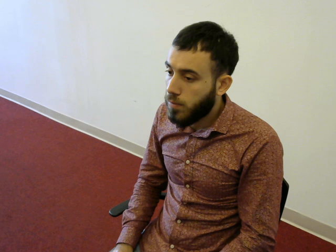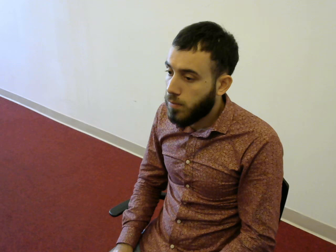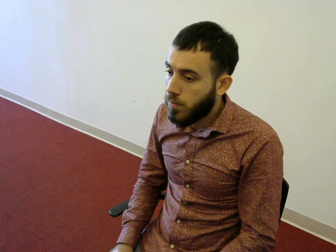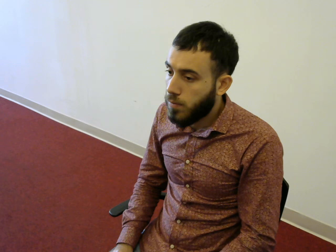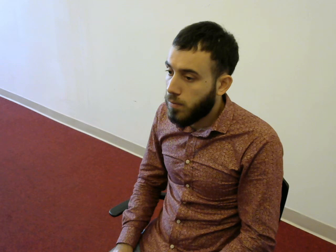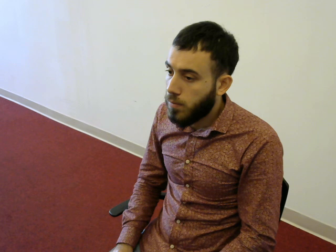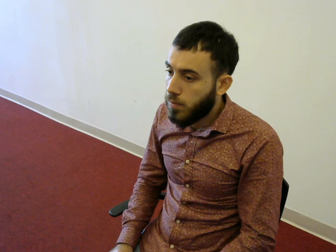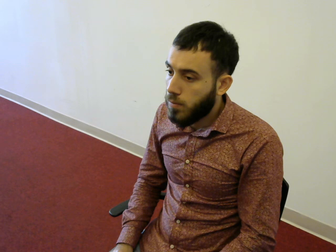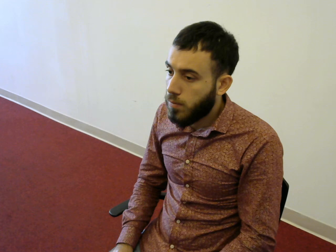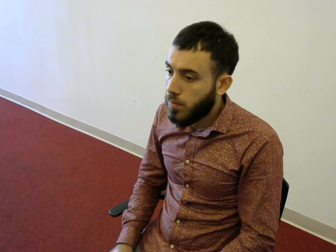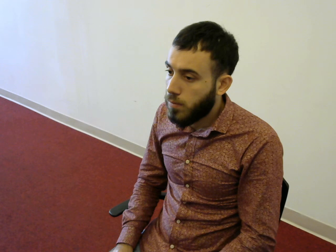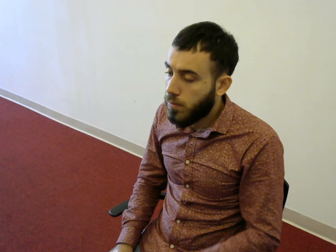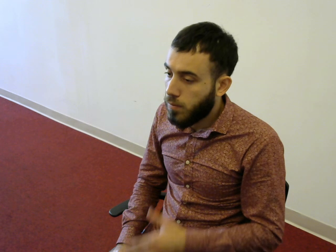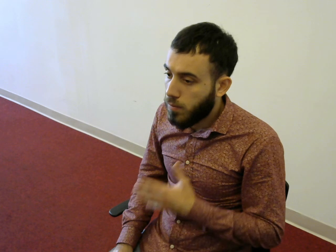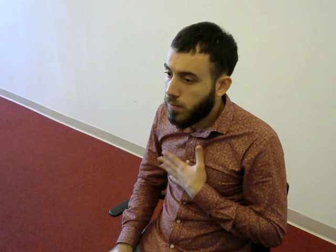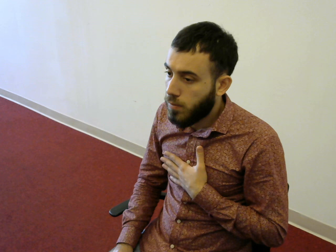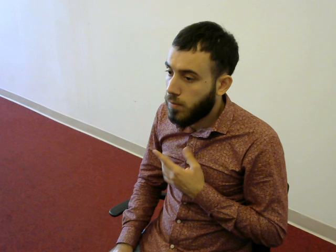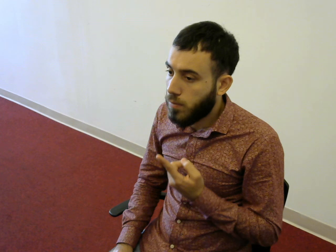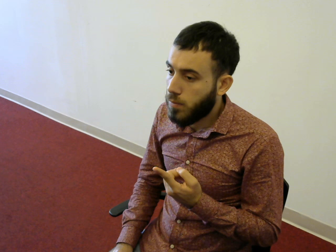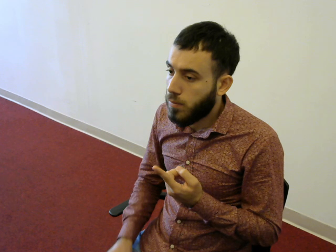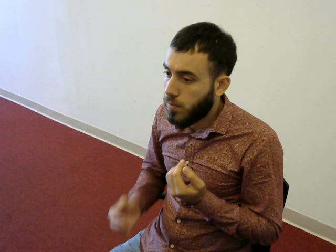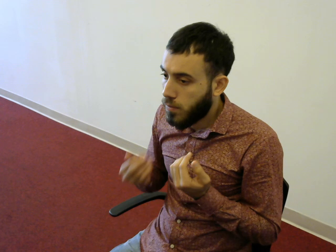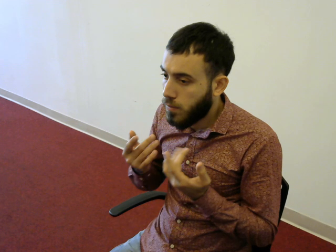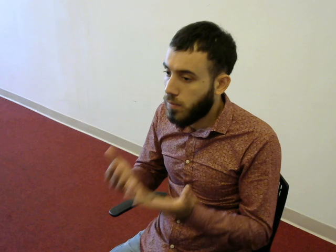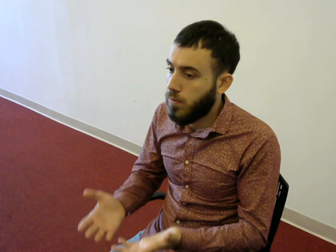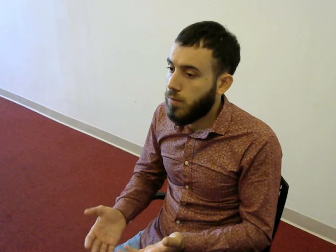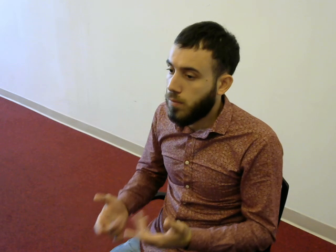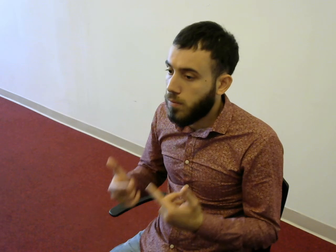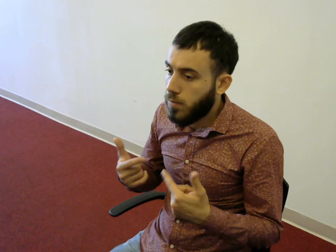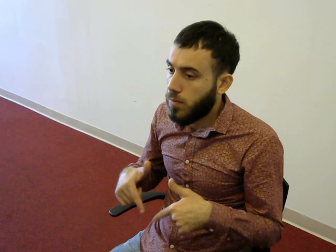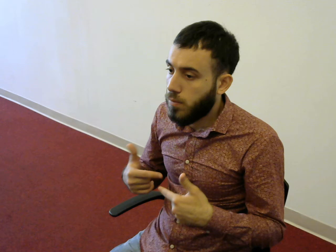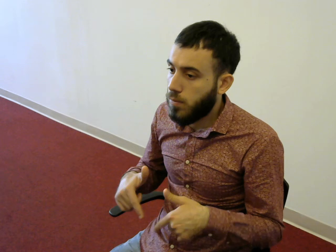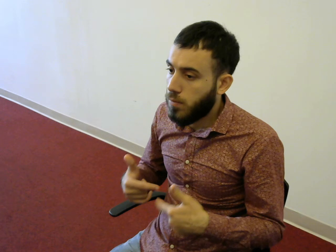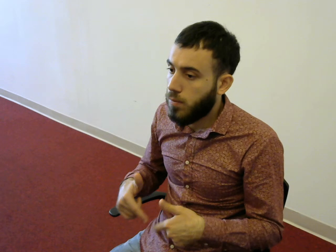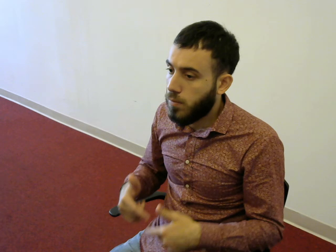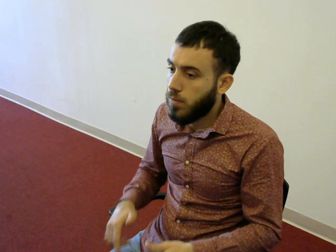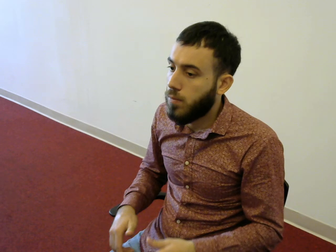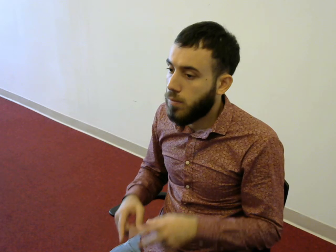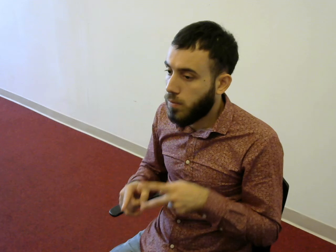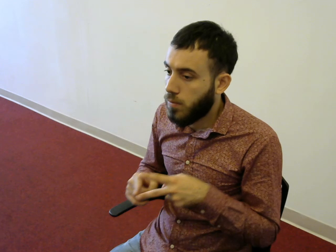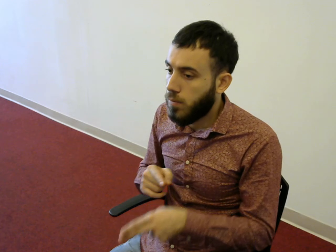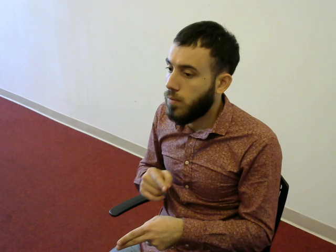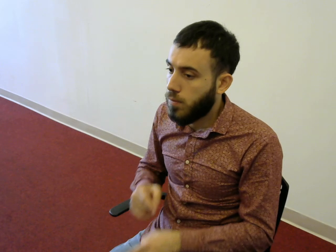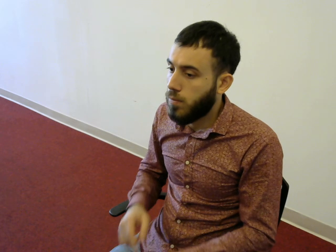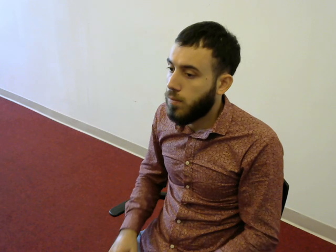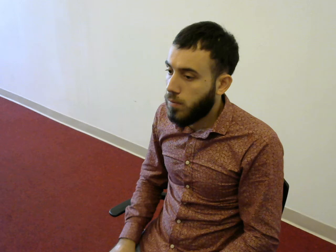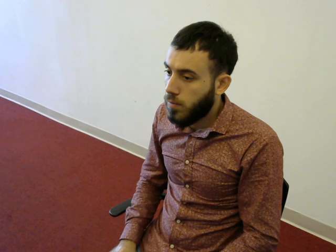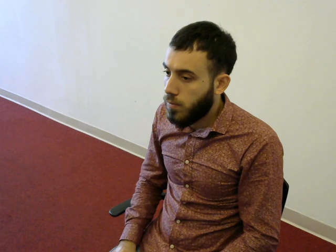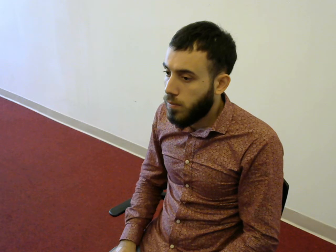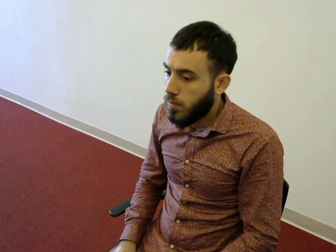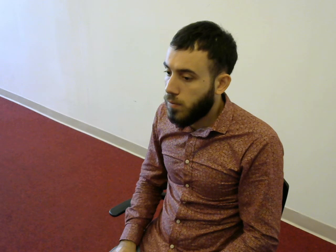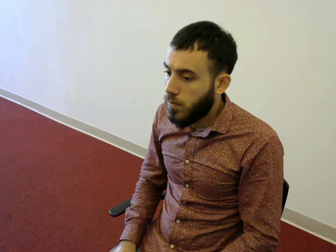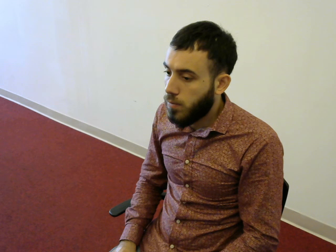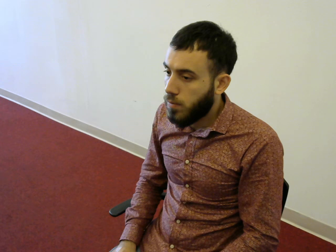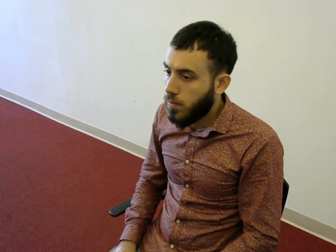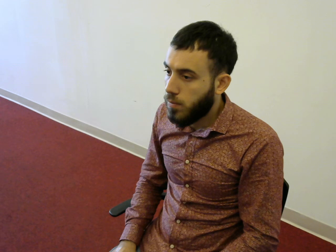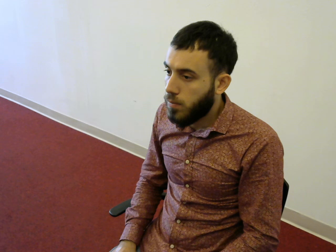Mən bir neçə imtahandan kəsildim